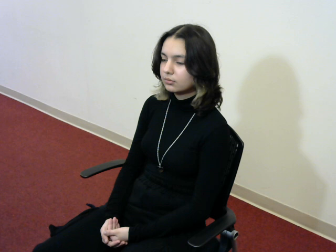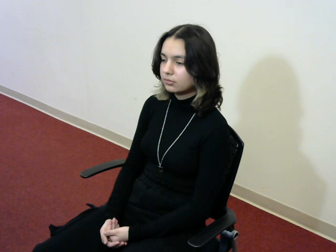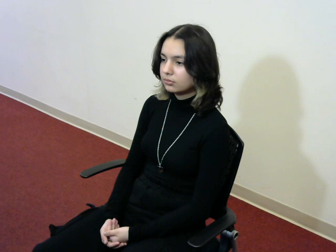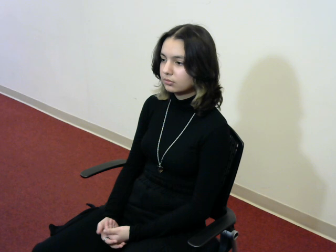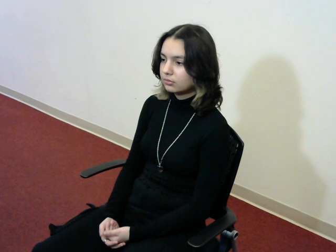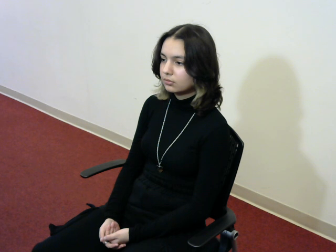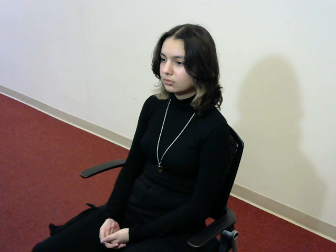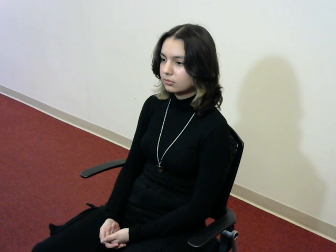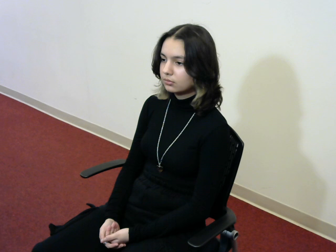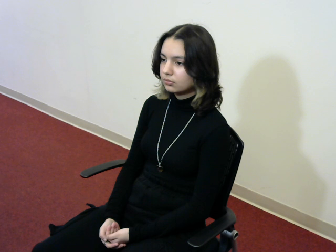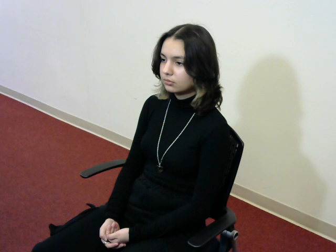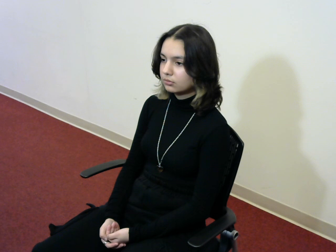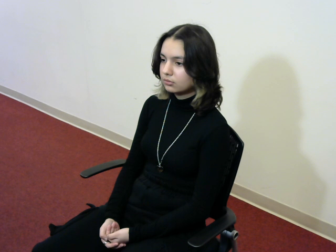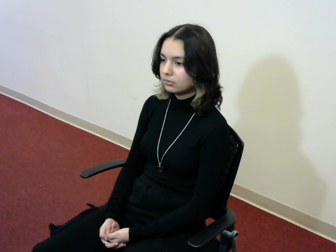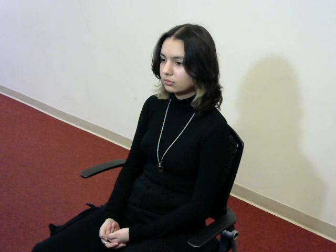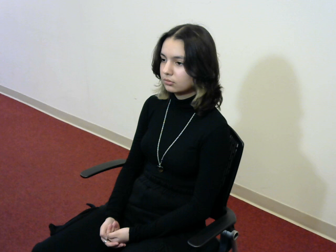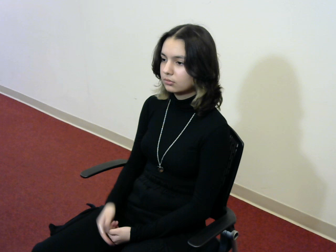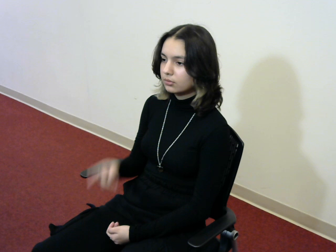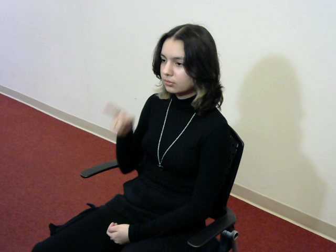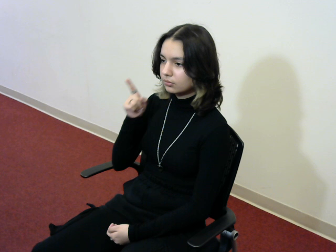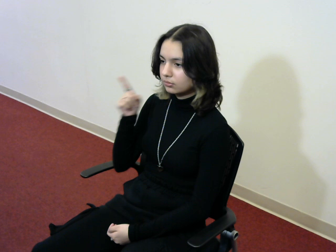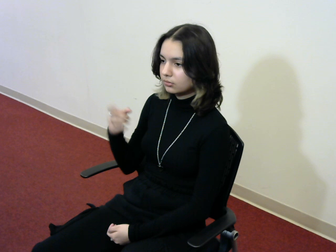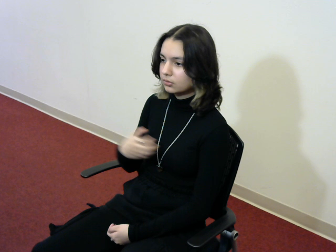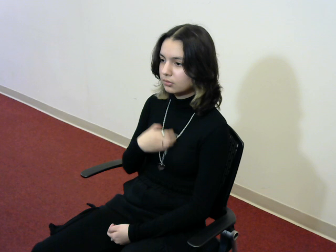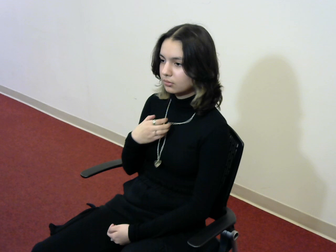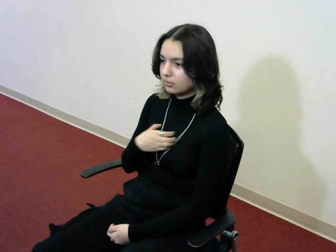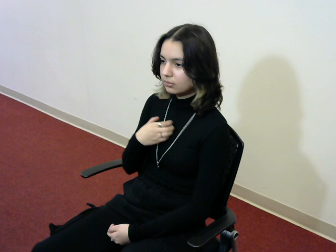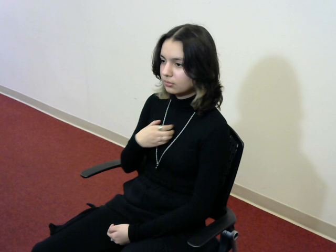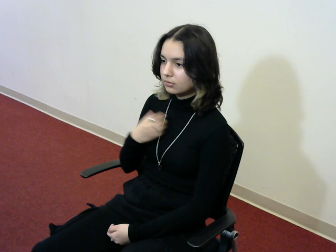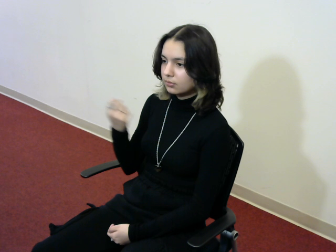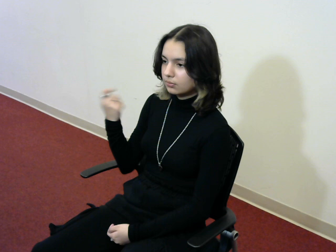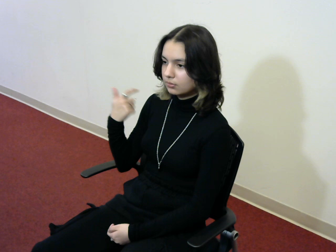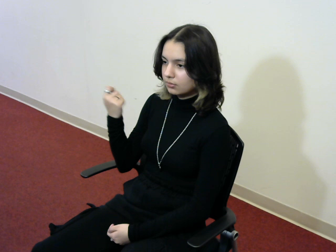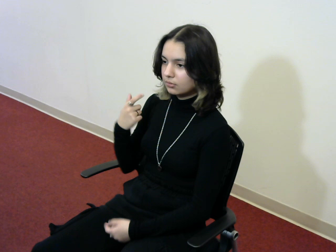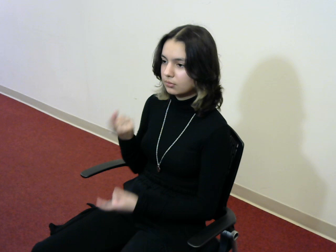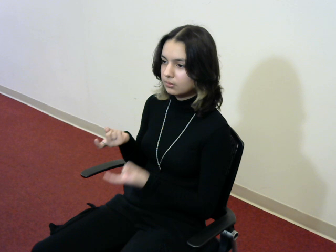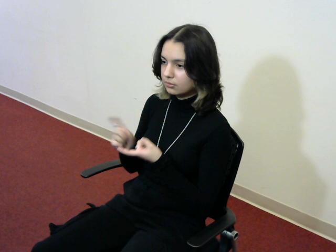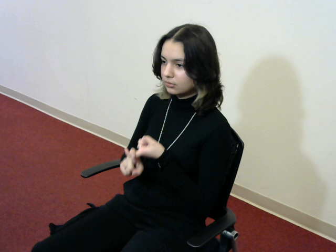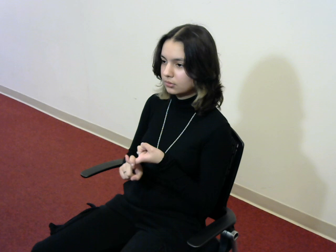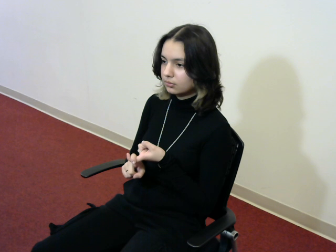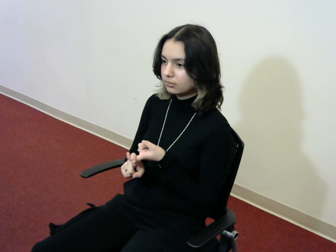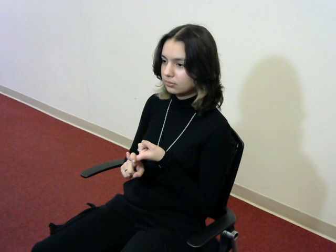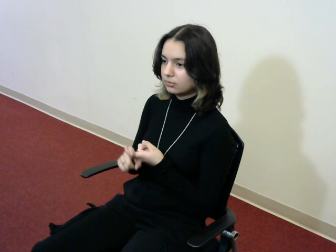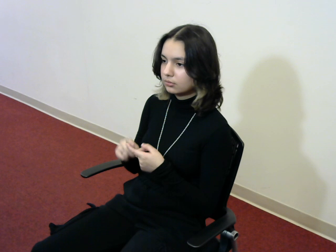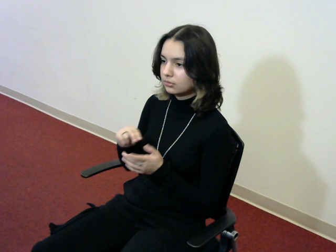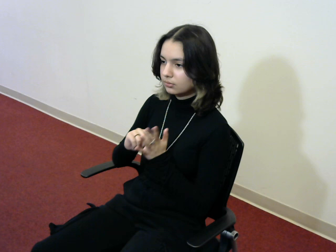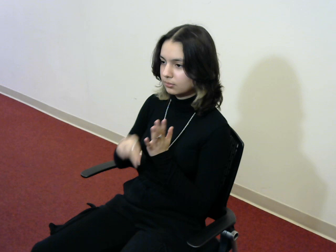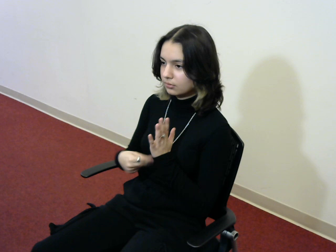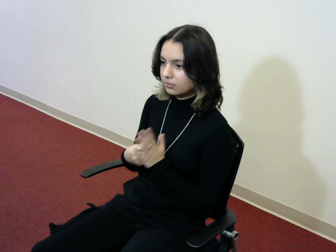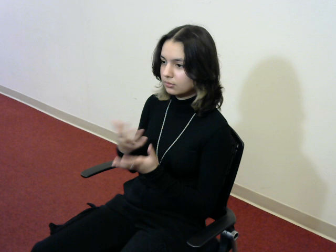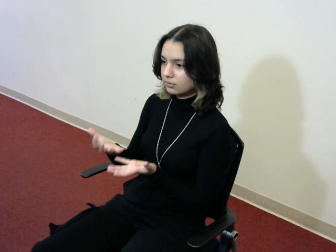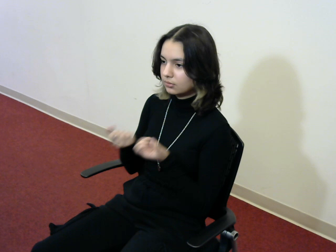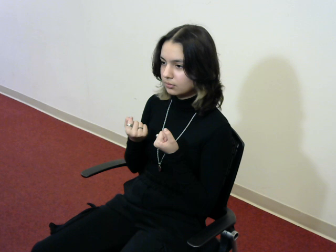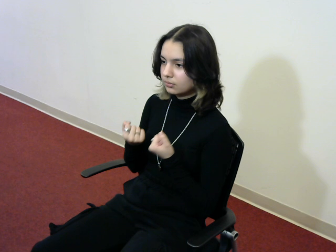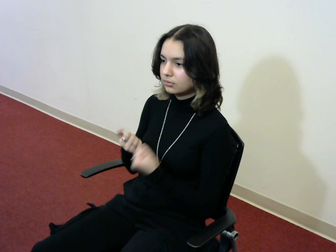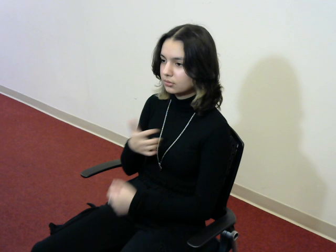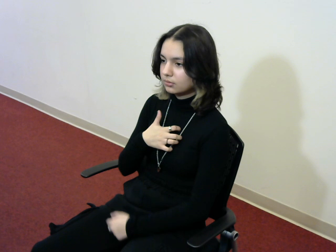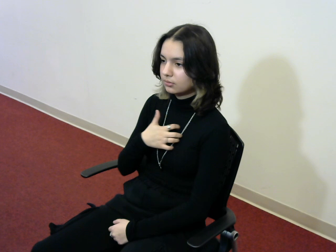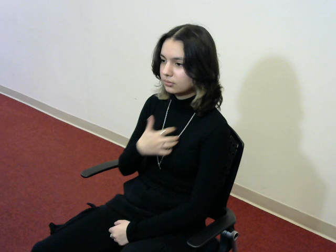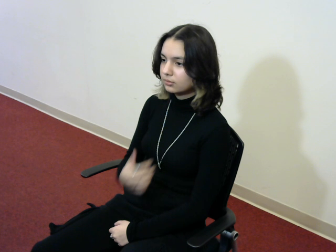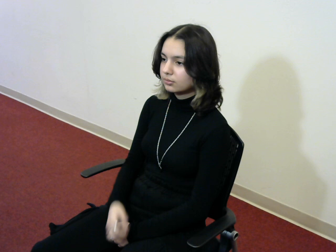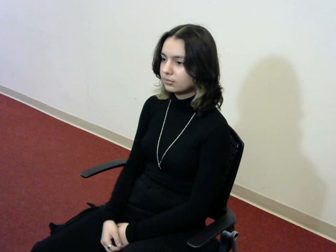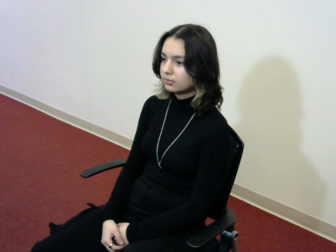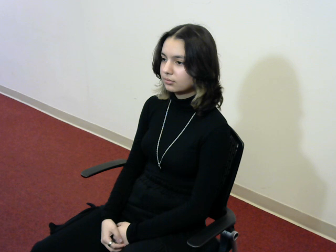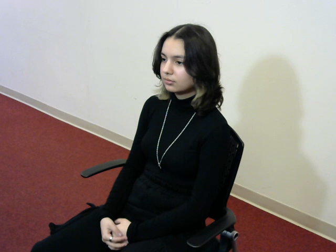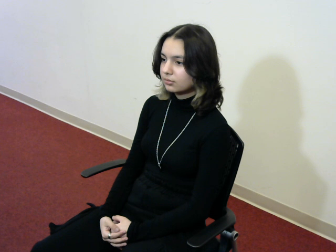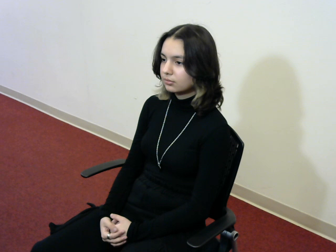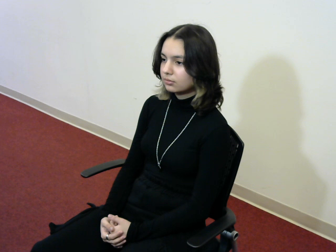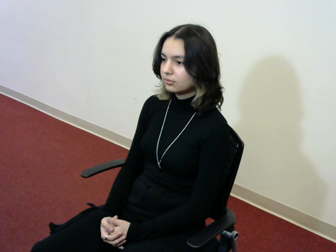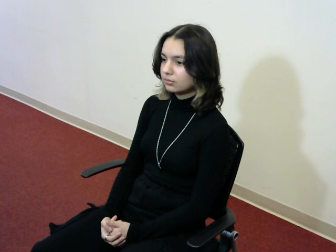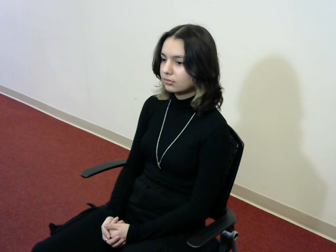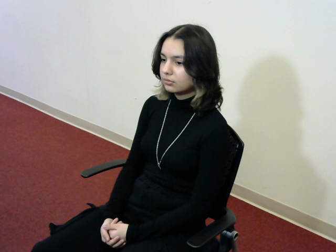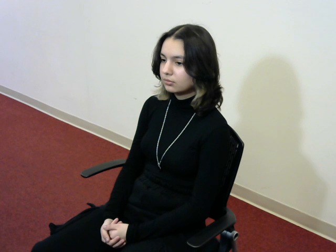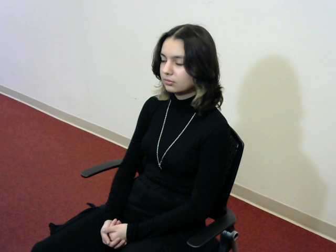O sosial müavinət ilə bağlı arayış almaq istəyir